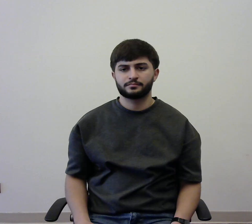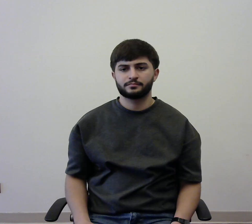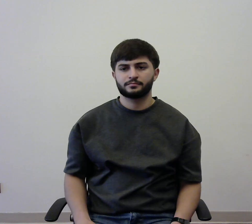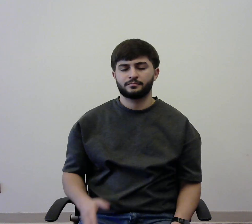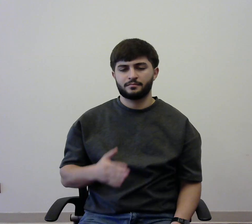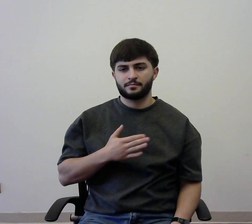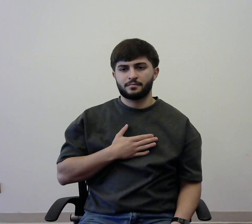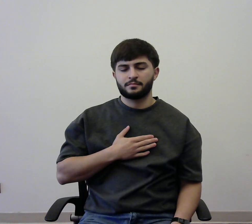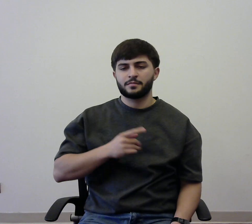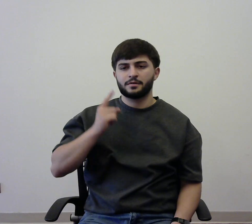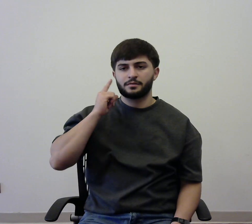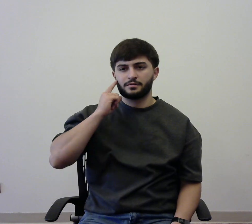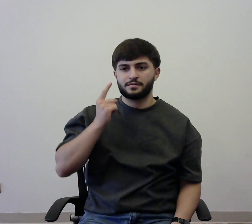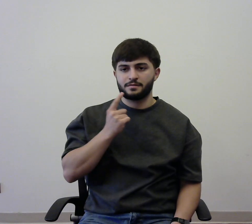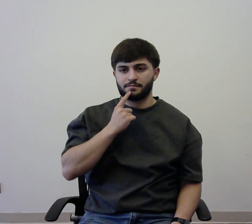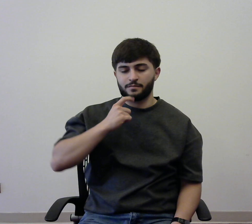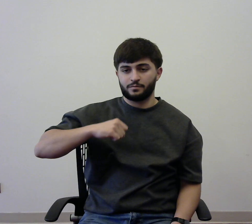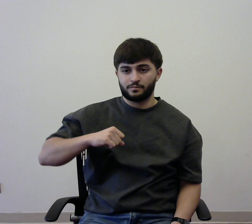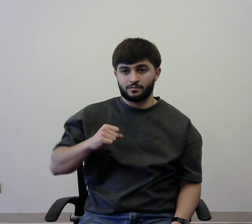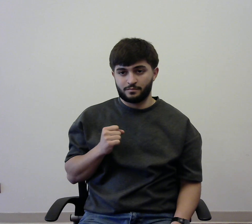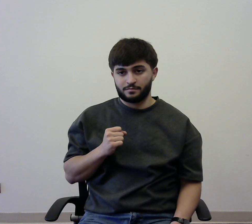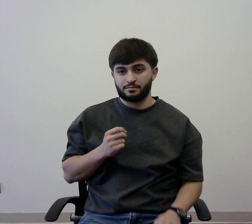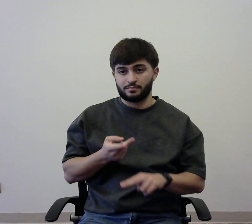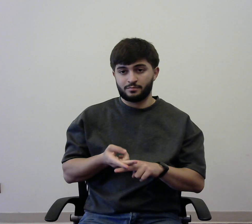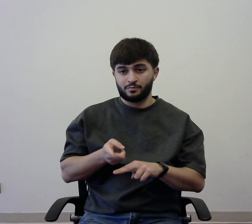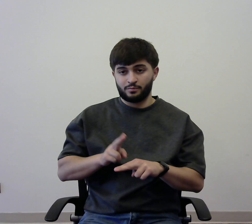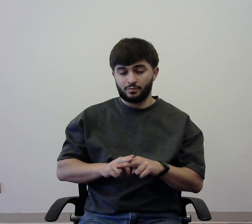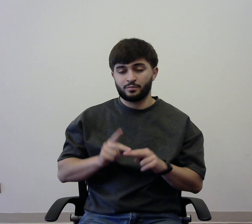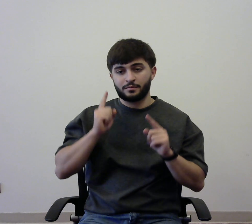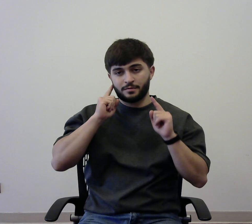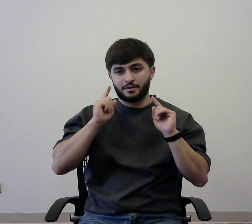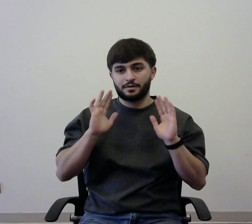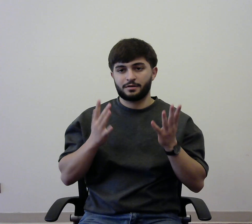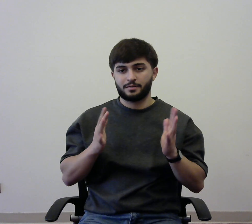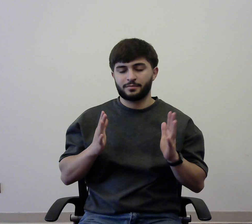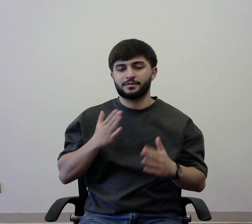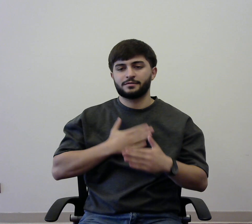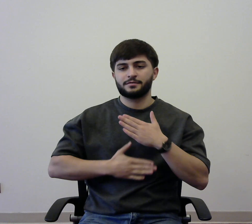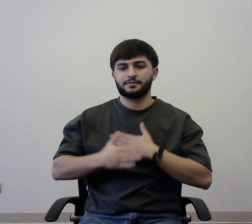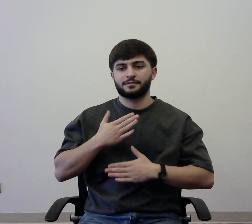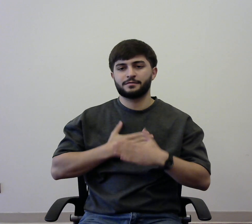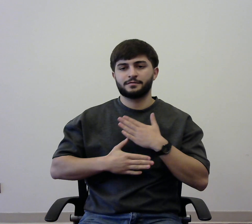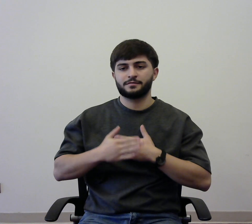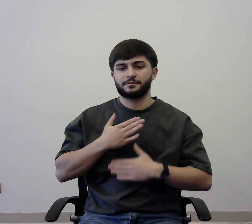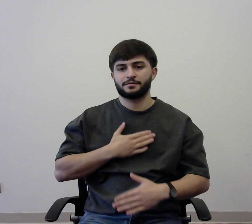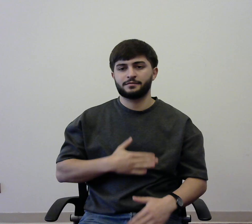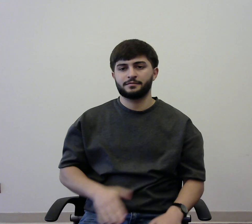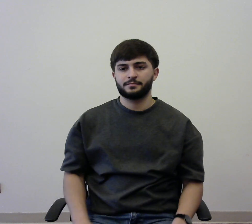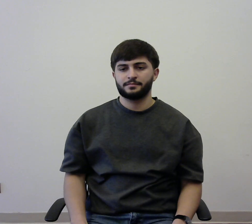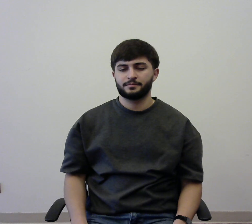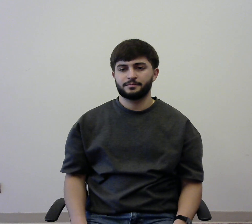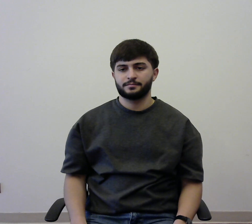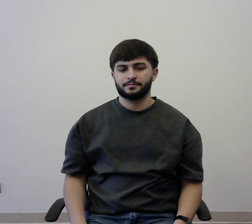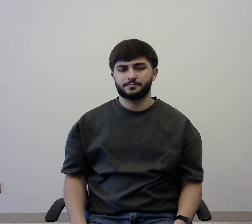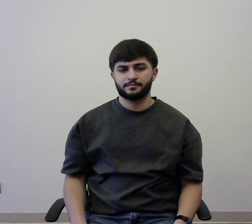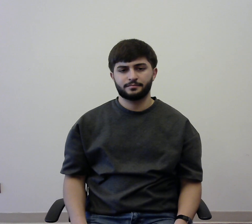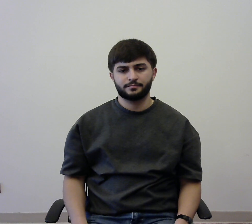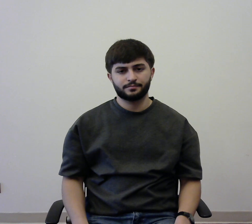Mənim eşitmə məhdudiyyətli dostlarım bu xəbərə sevinəcək